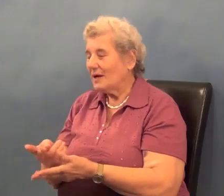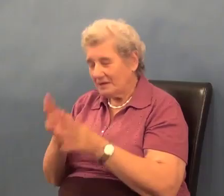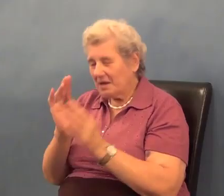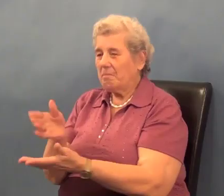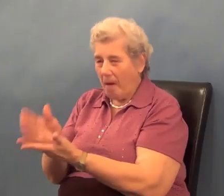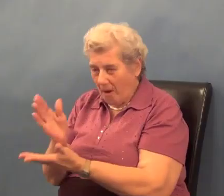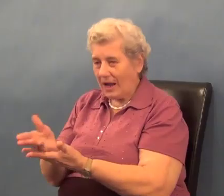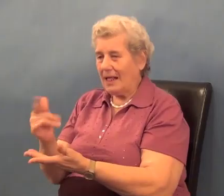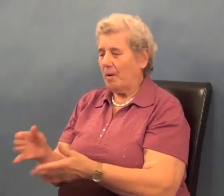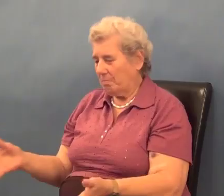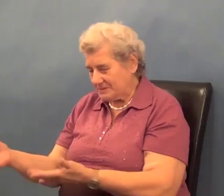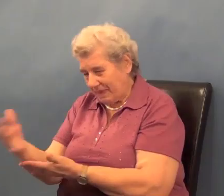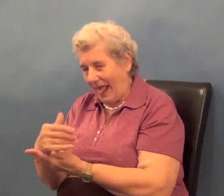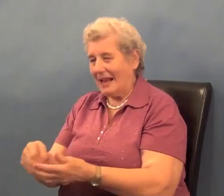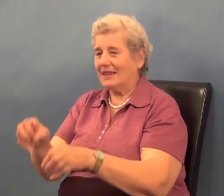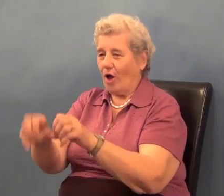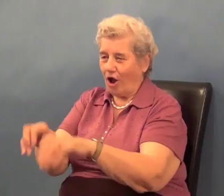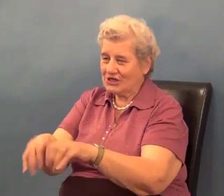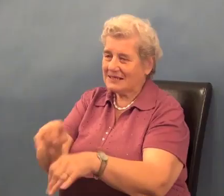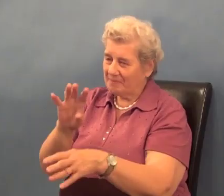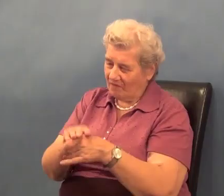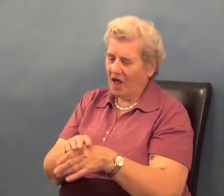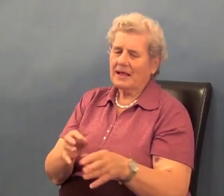Dobra, pomogli mu, pozbierali gruszki i wrzucili do kosza.